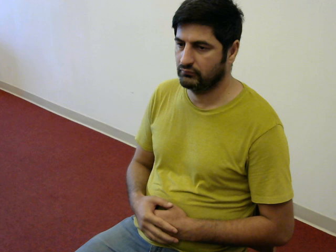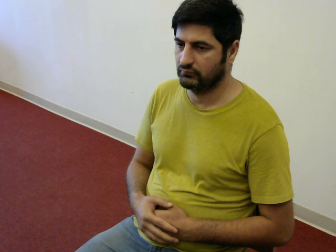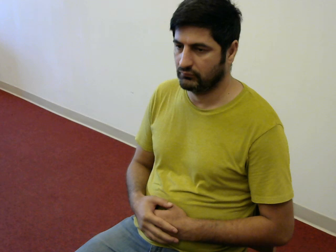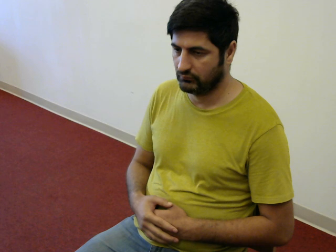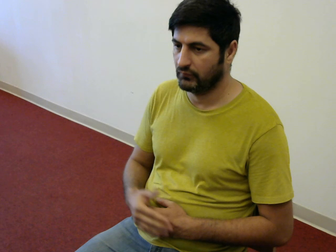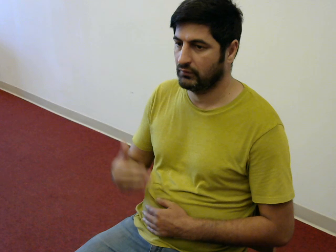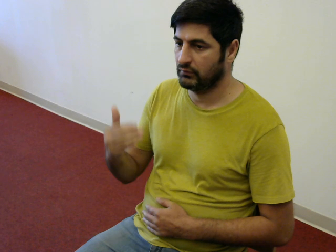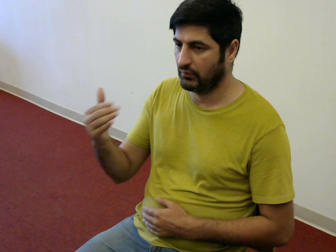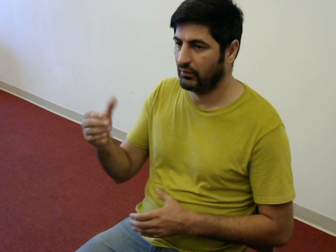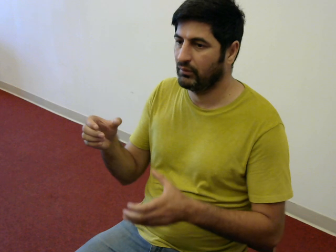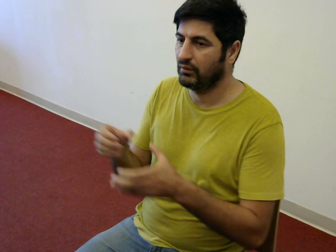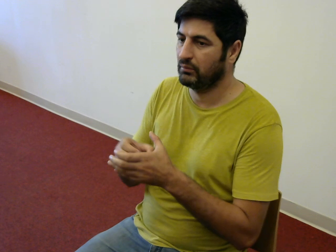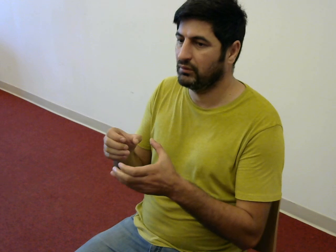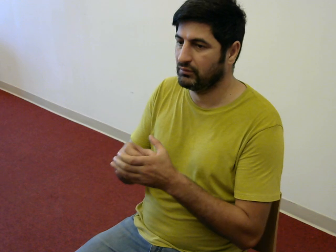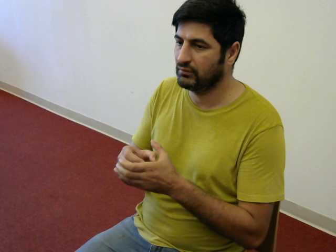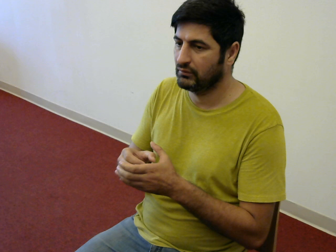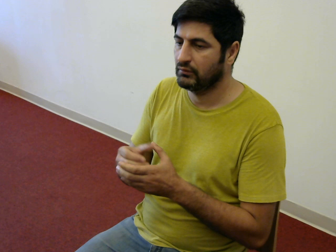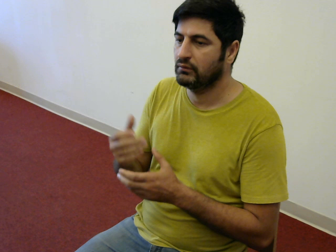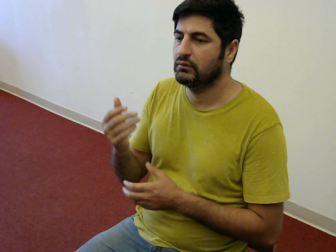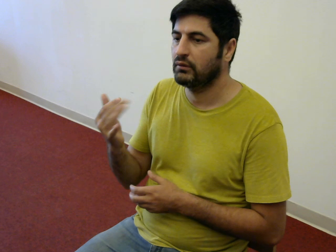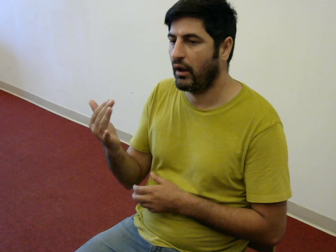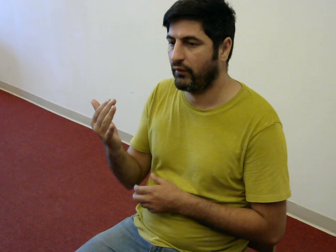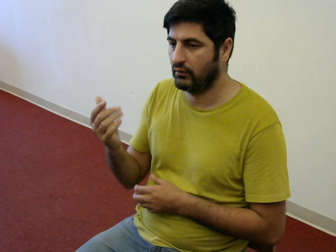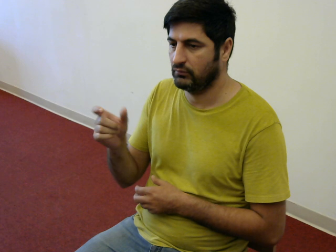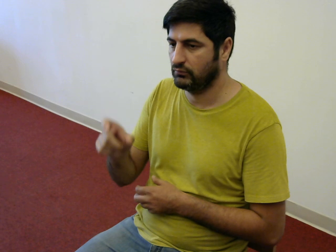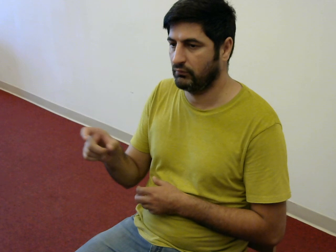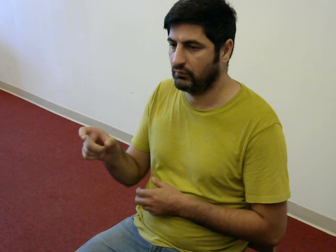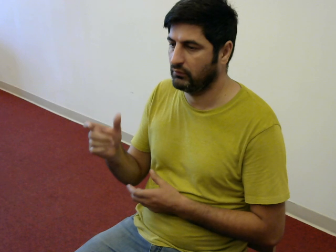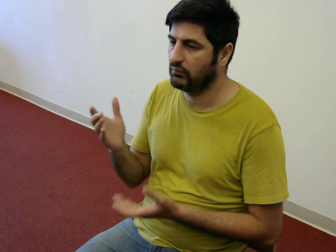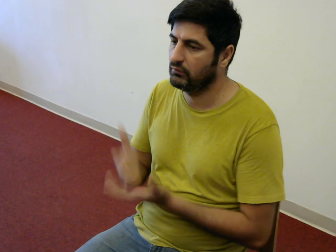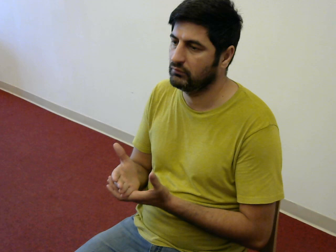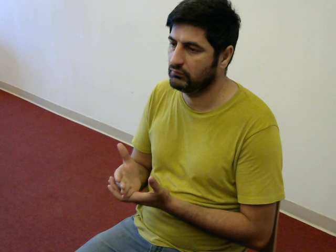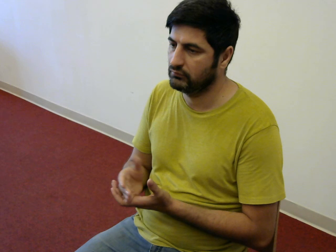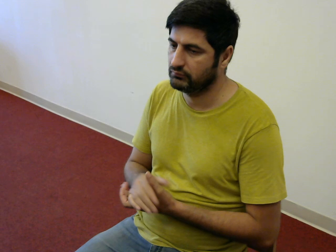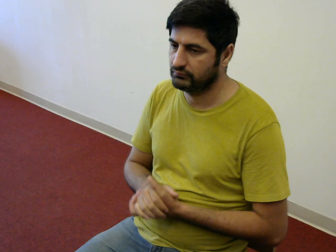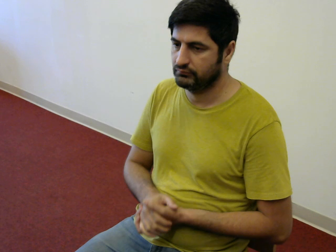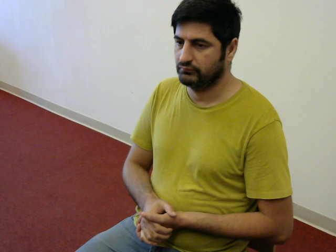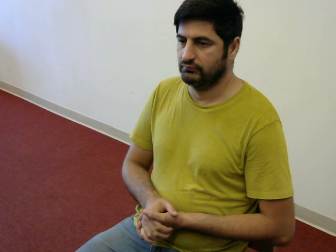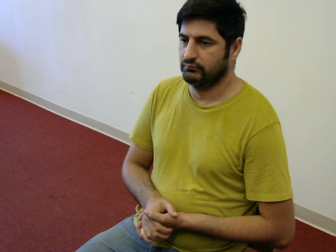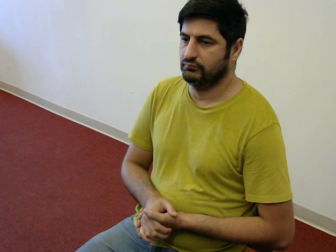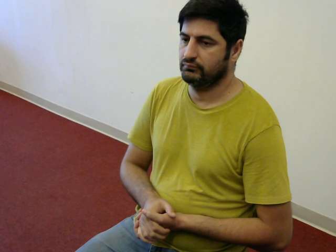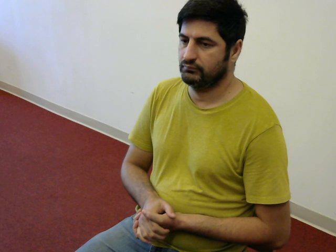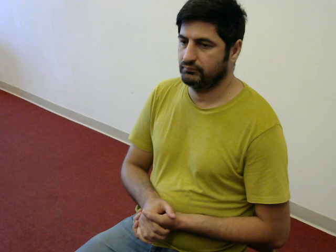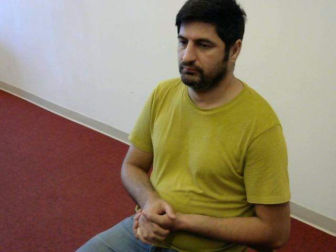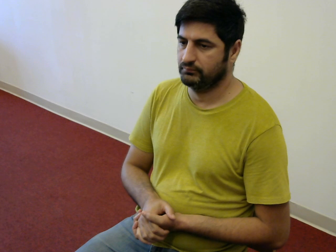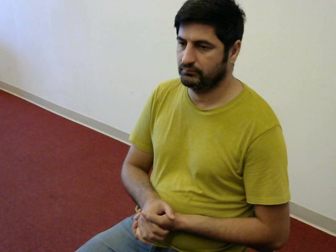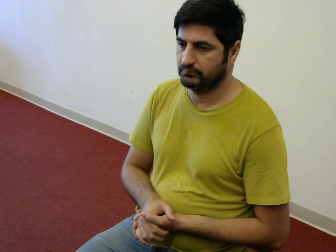Sizin komandada neçə nəfər var?